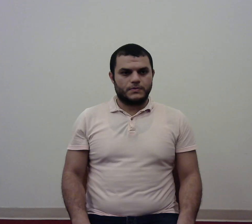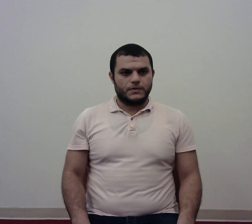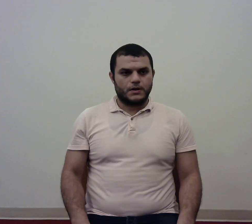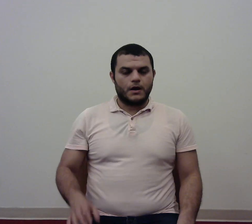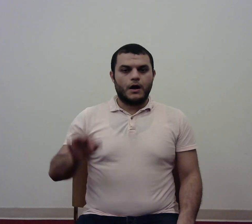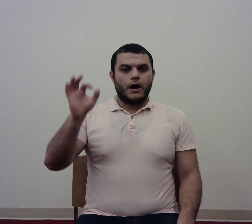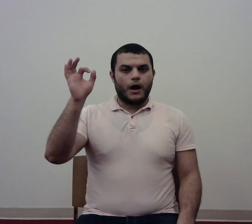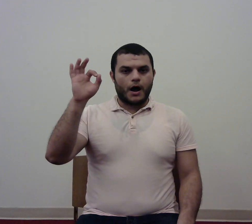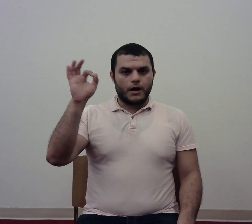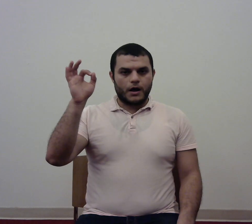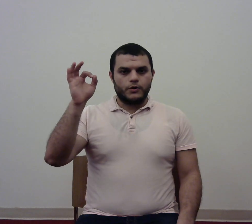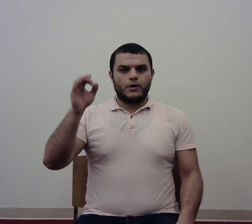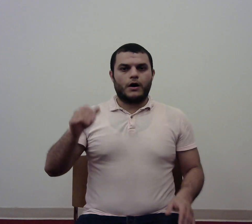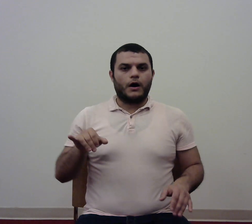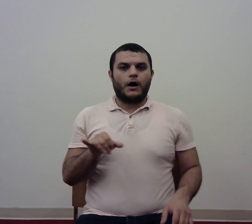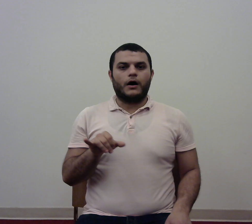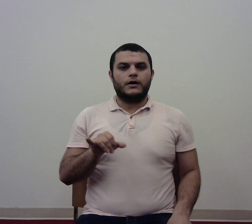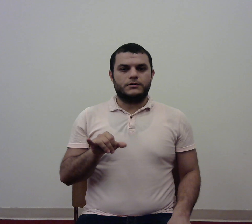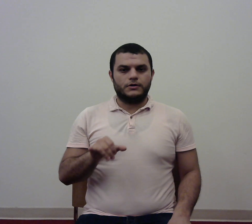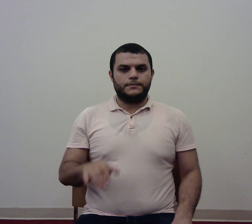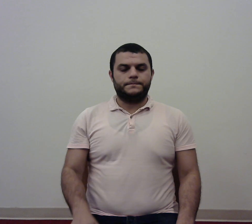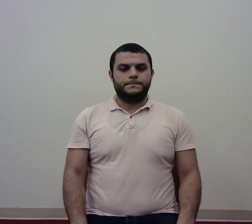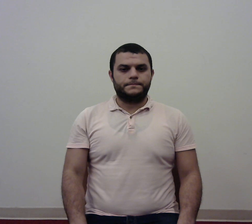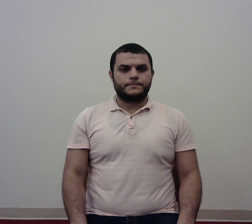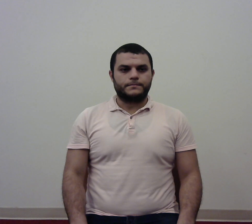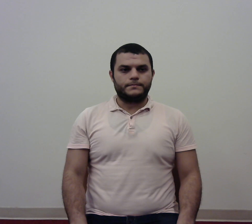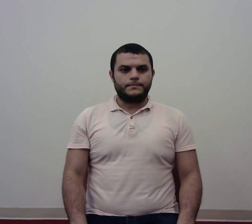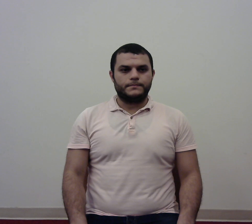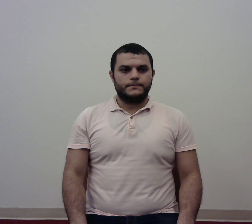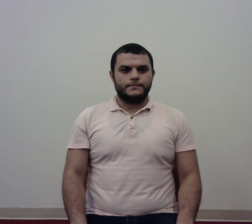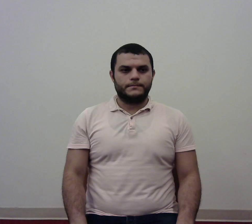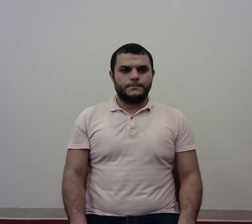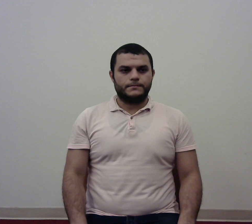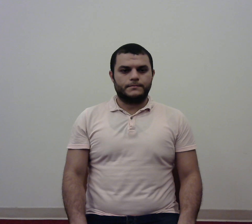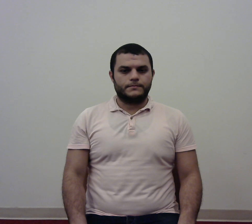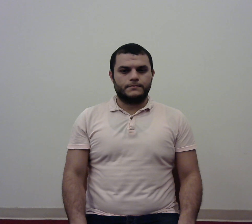Ayaqyolu hardadır?